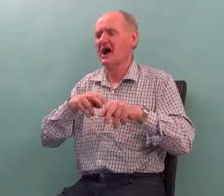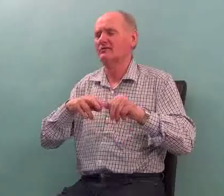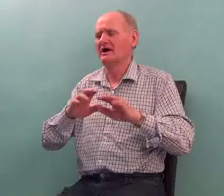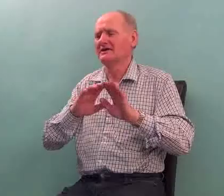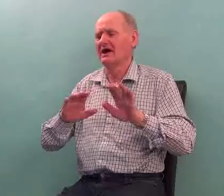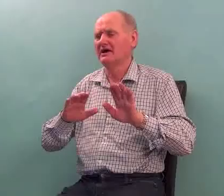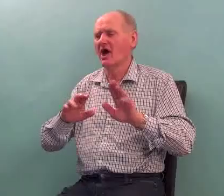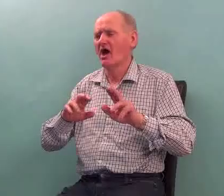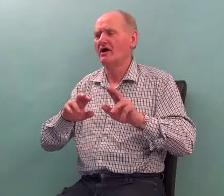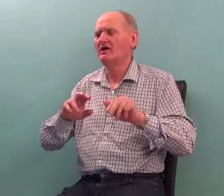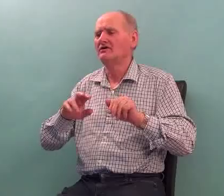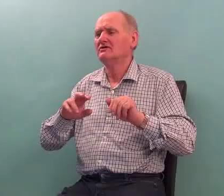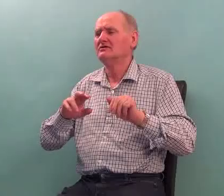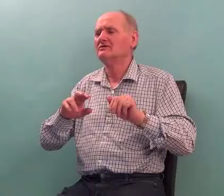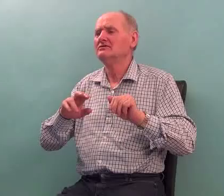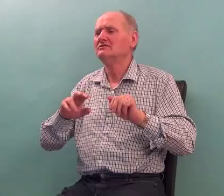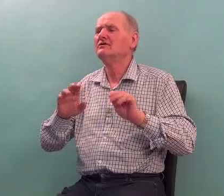W ogrodzie.